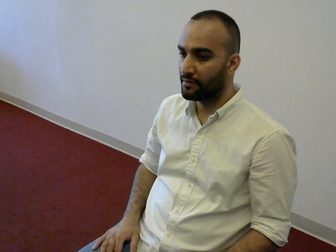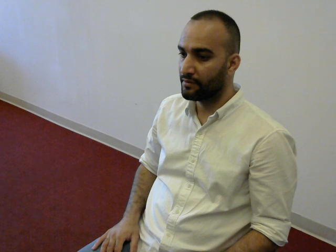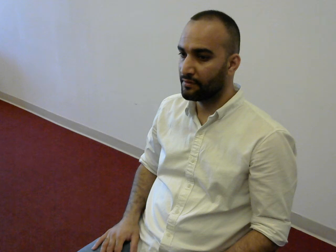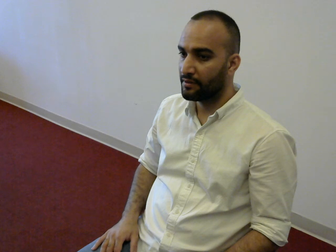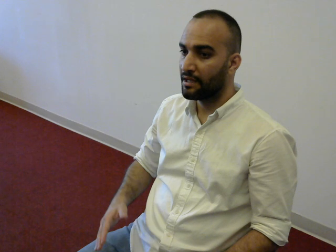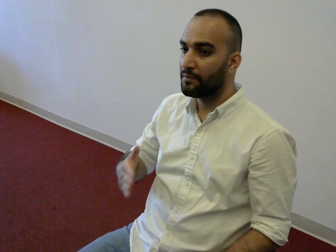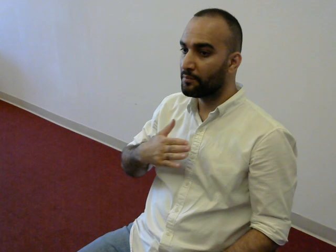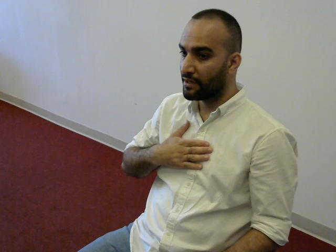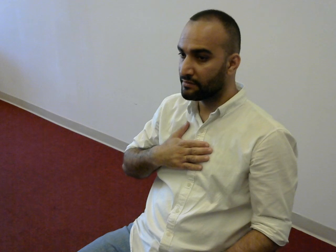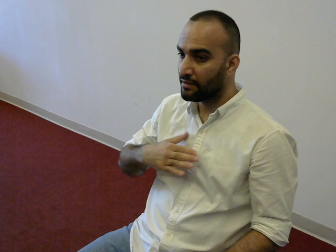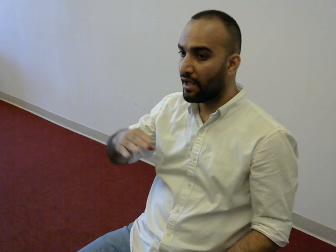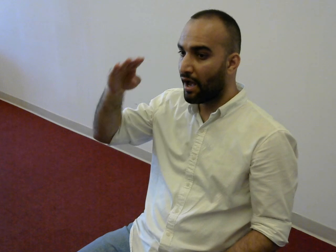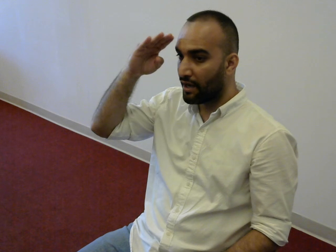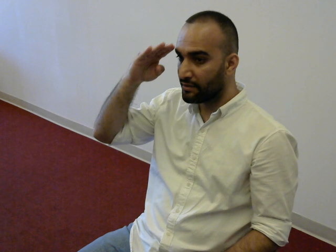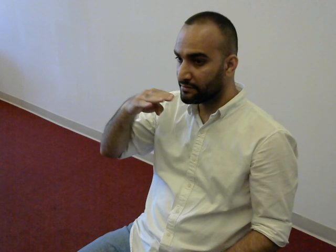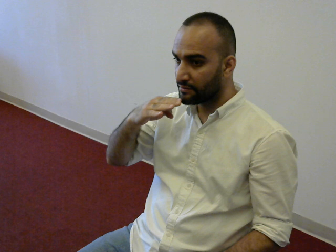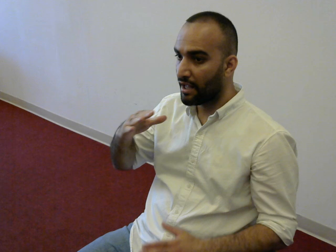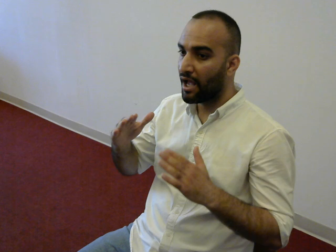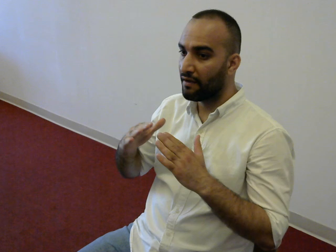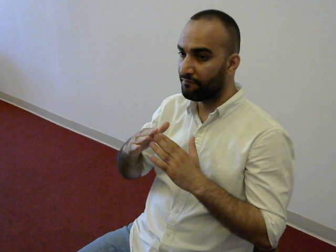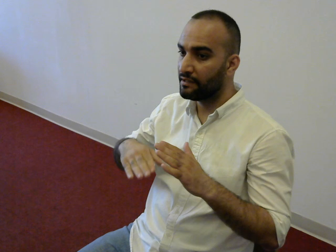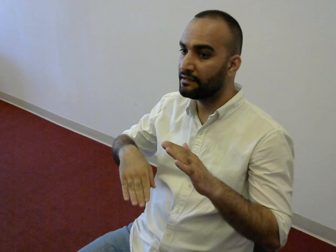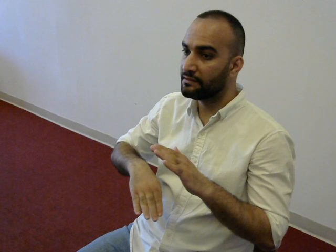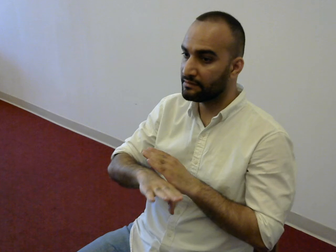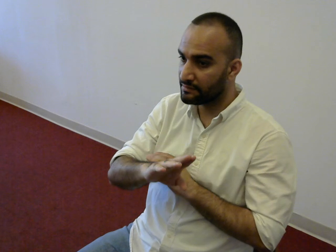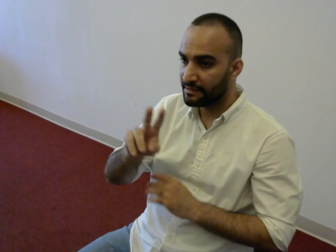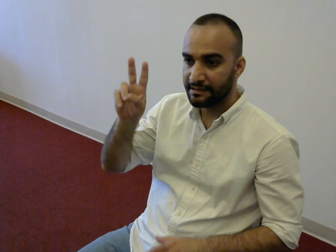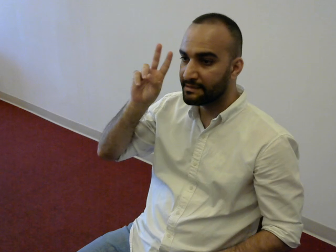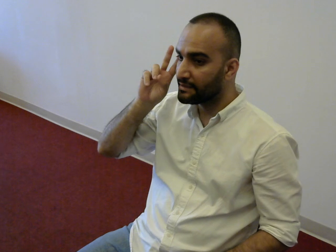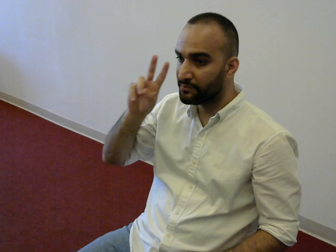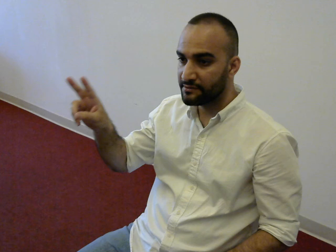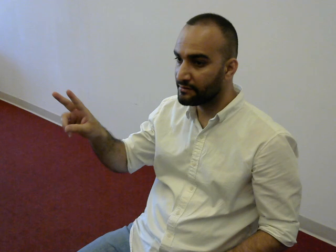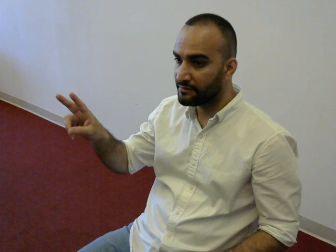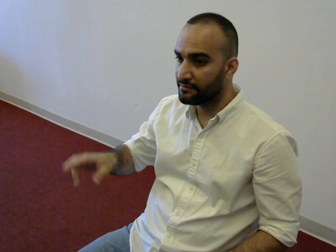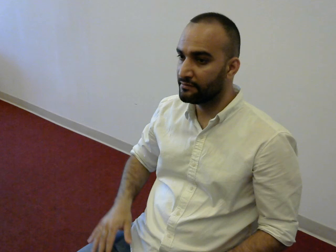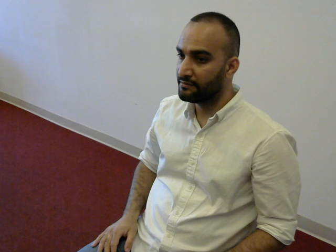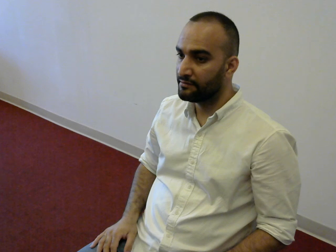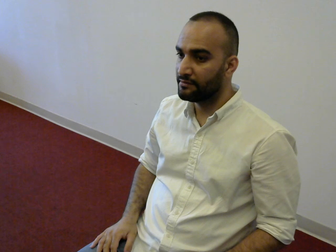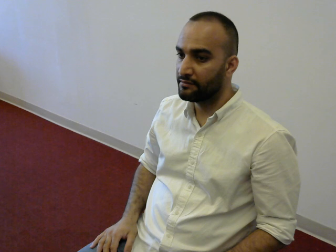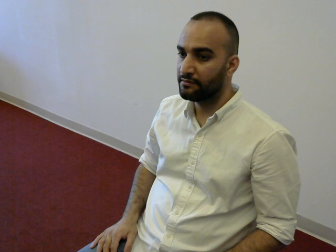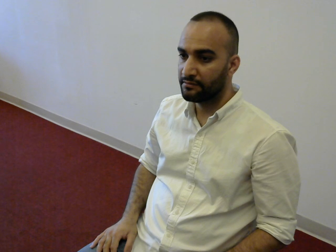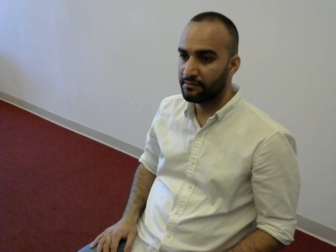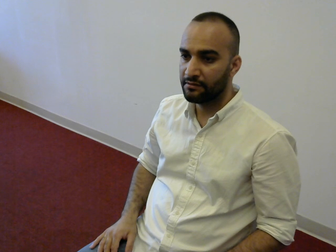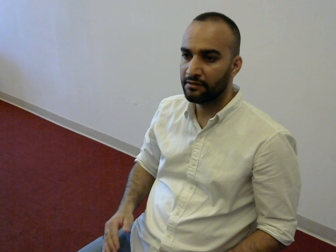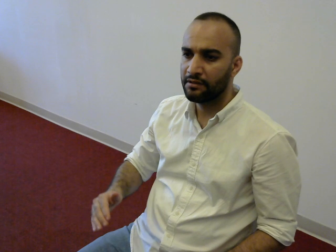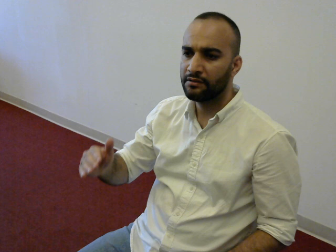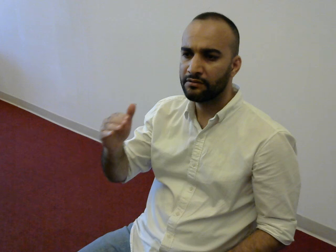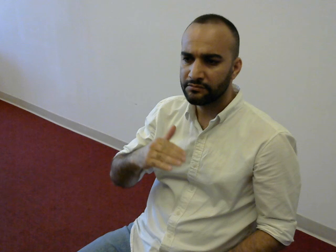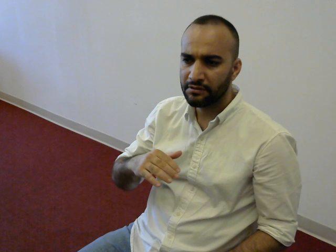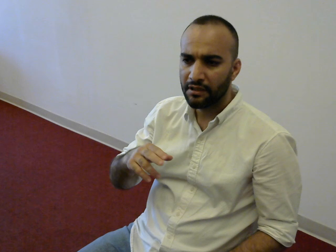Mənim atam evdən çıxa bilmir